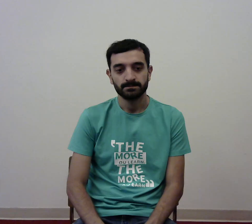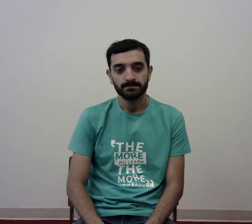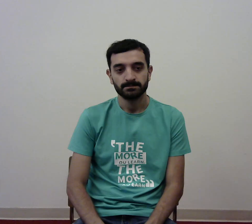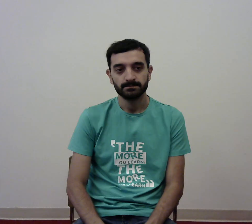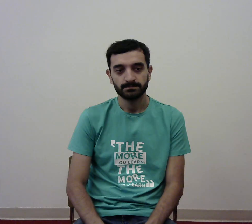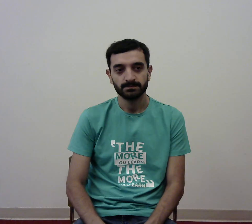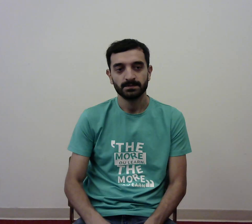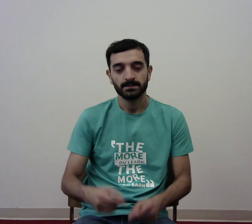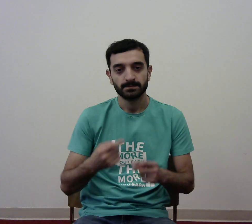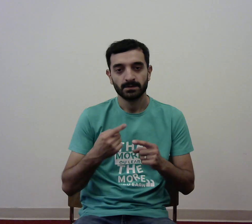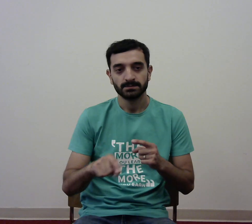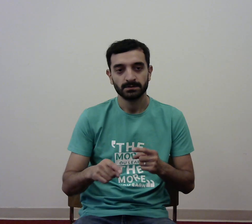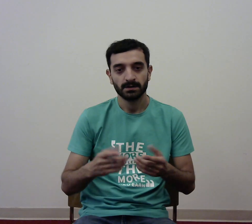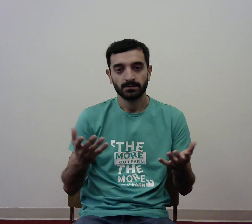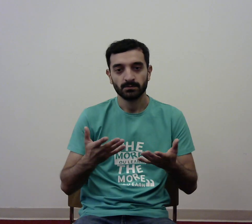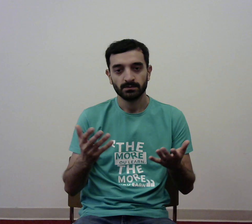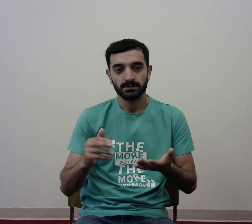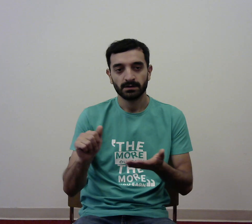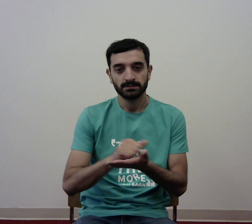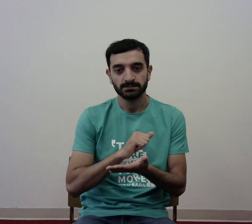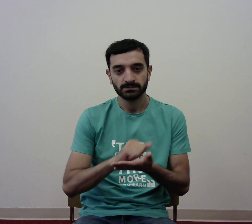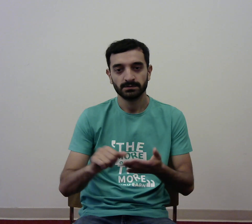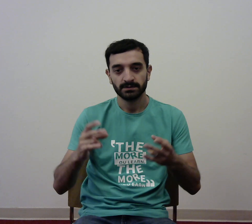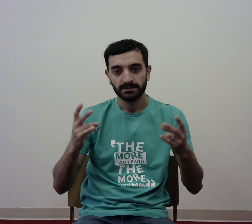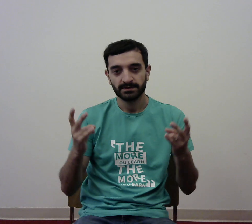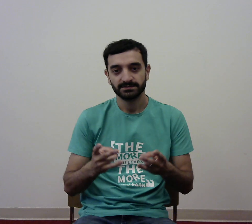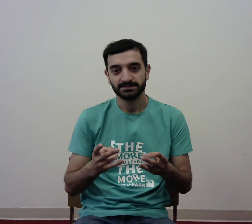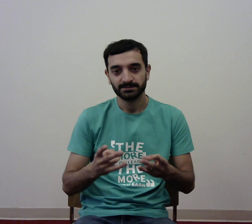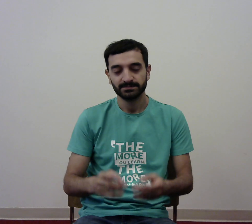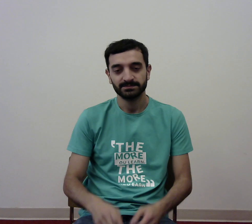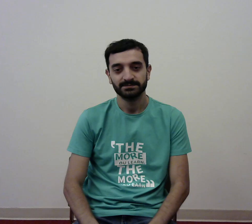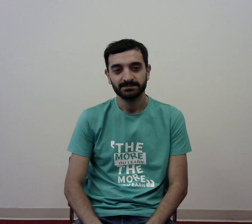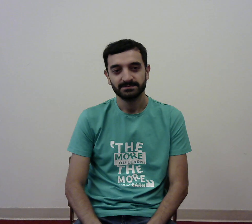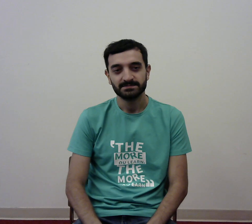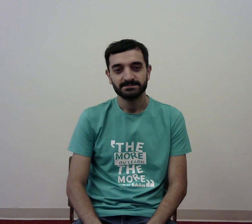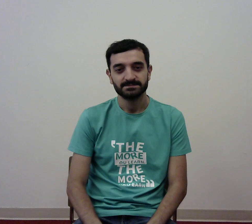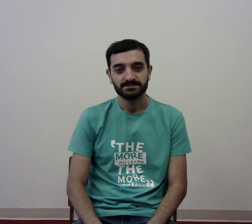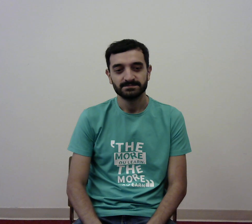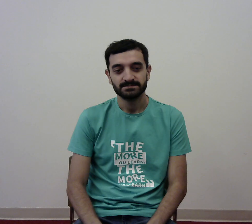Başqa hansı sənədlər lazımdır?